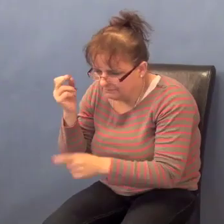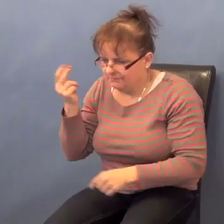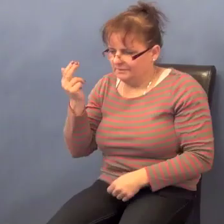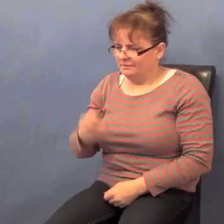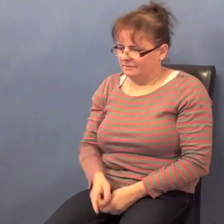Niedziela.